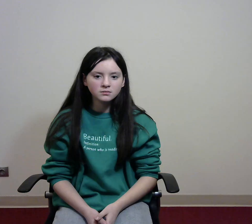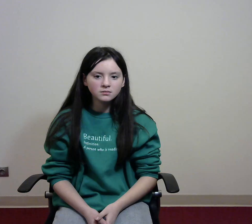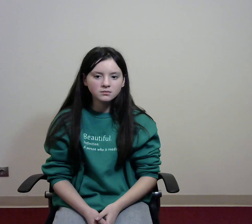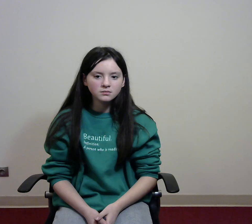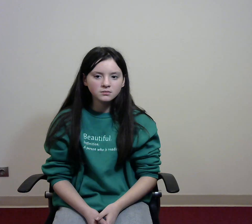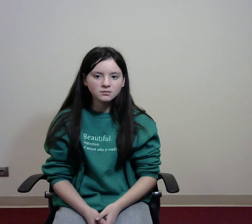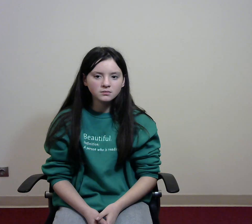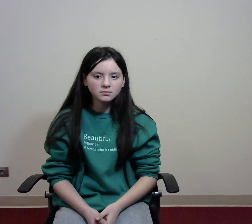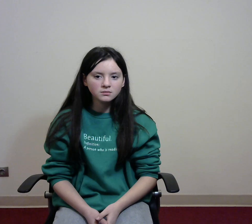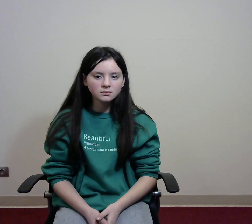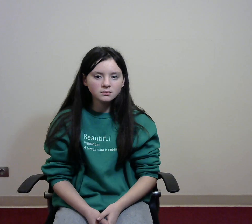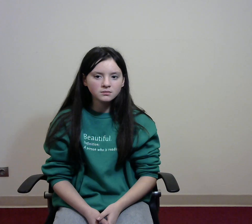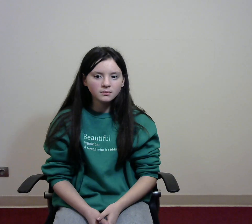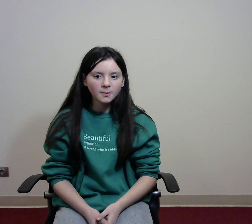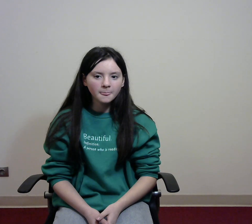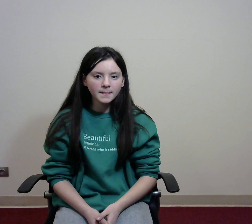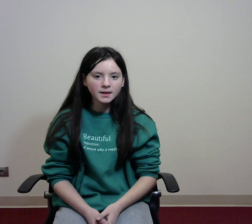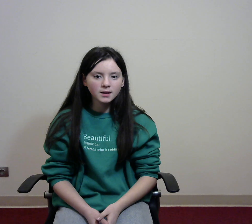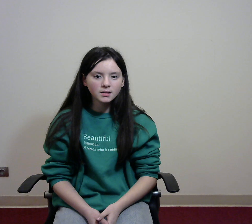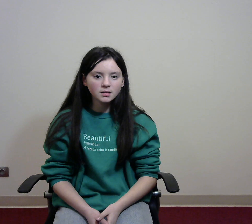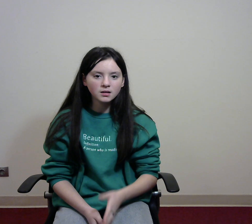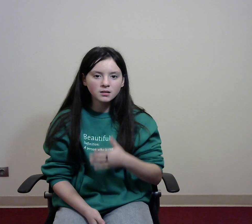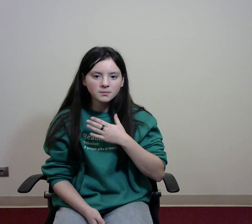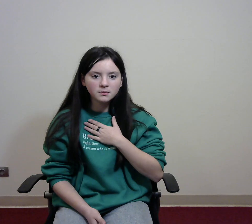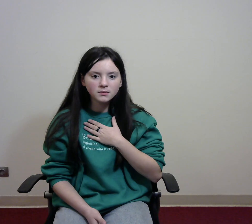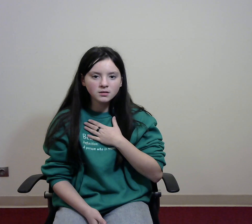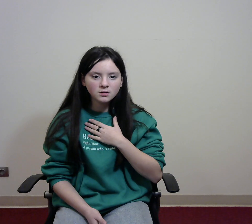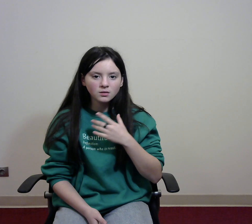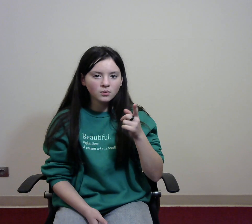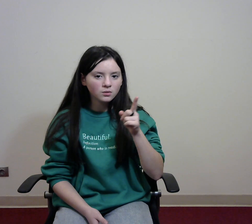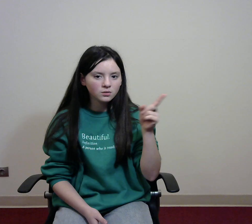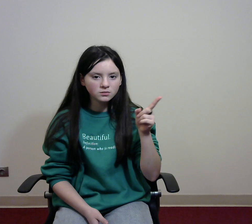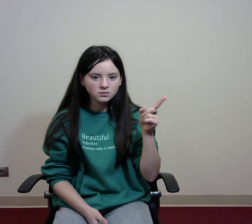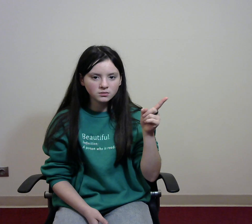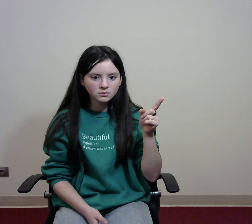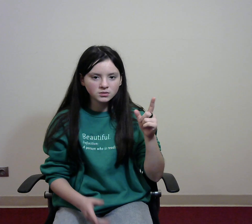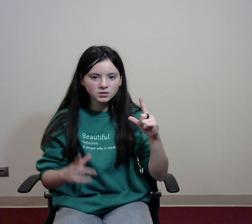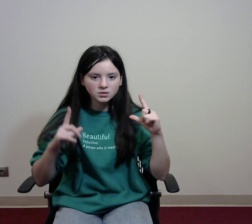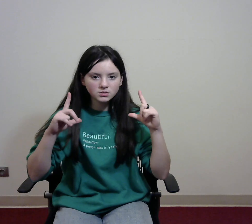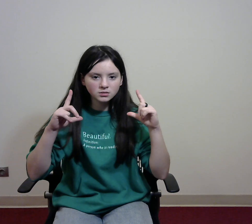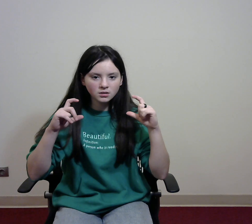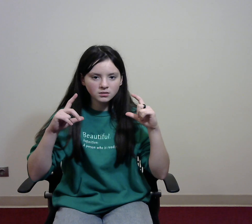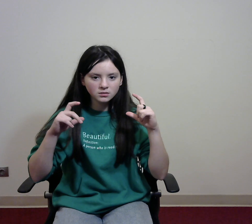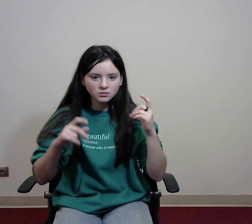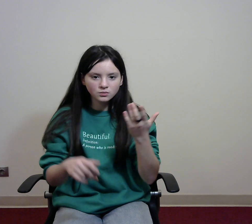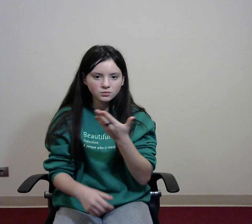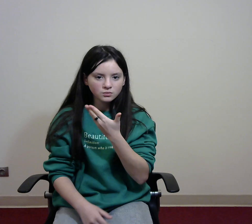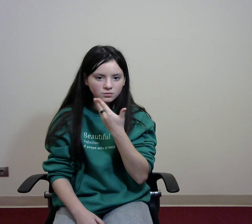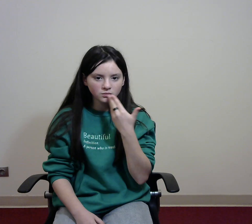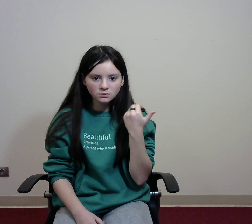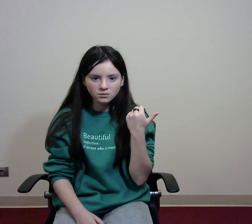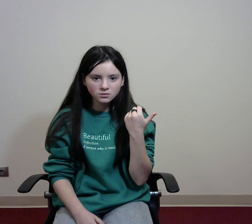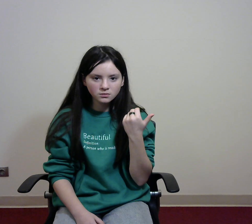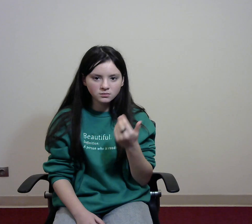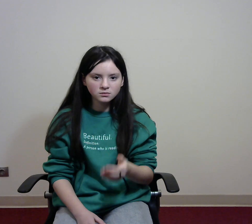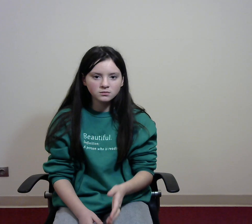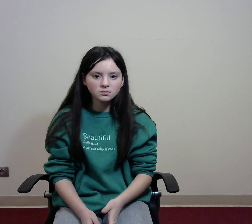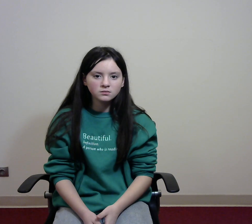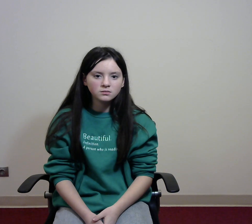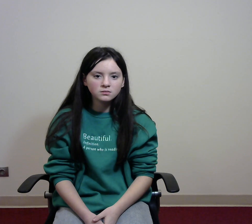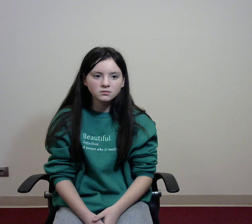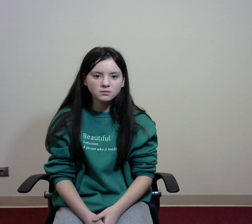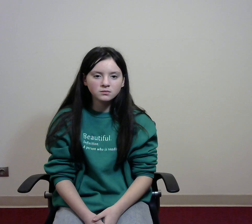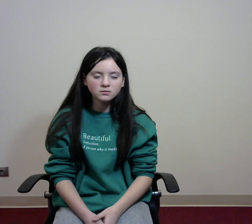Məndə onun şəkli yoxdur